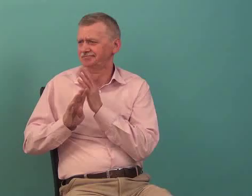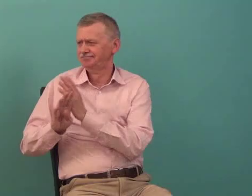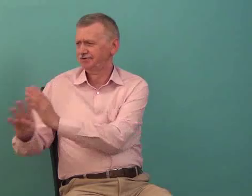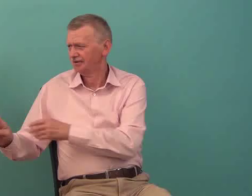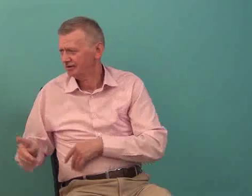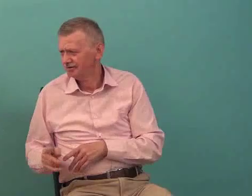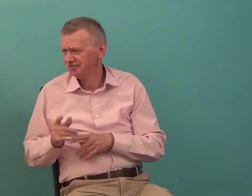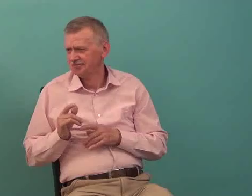Pan się zastanawia.